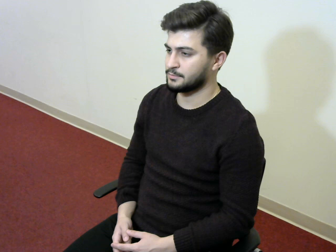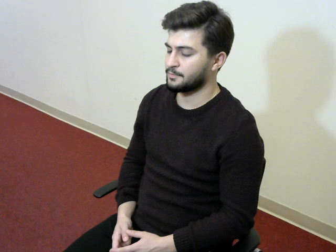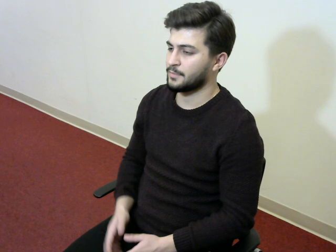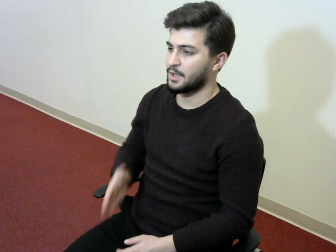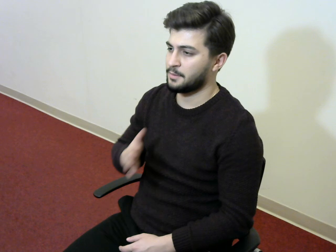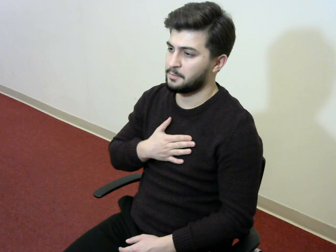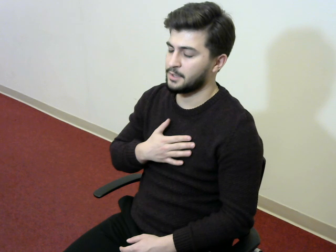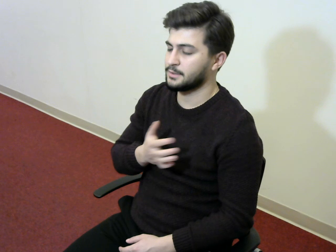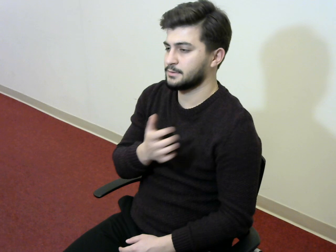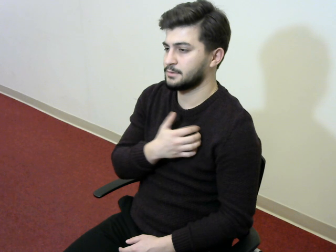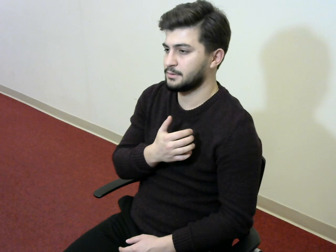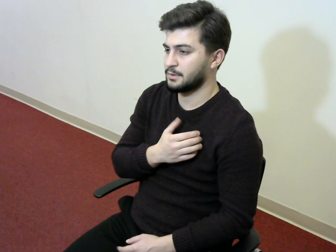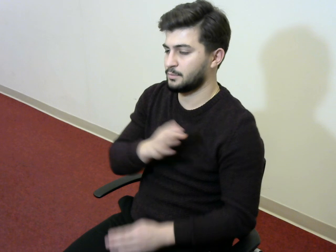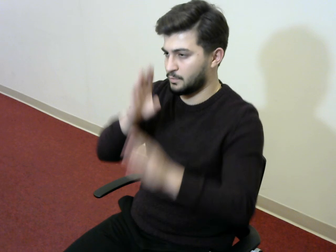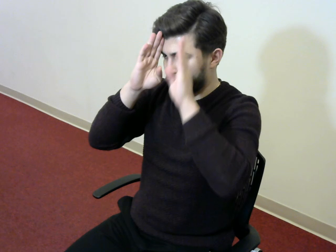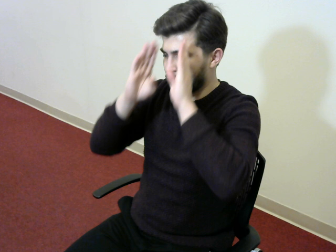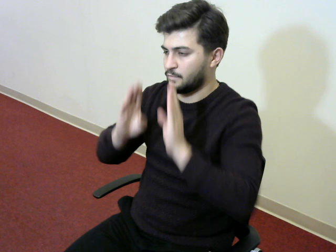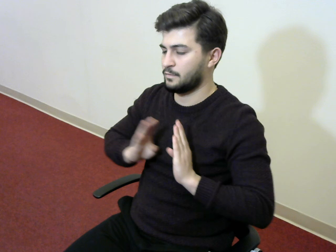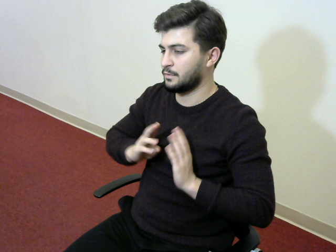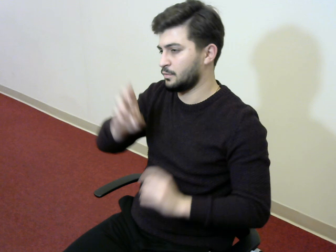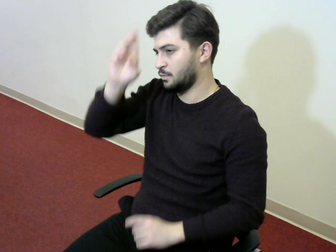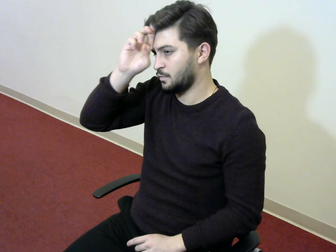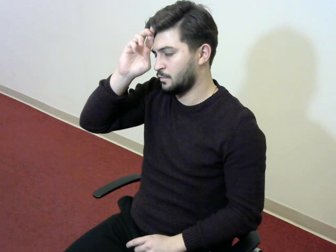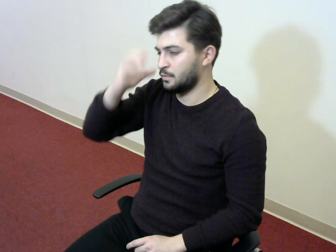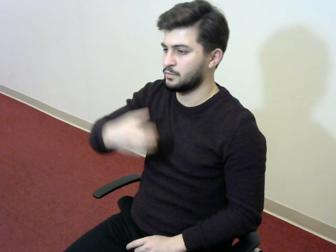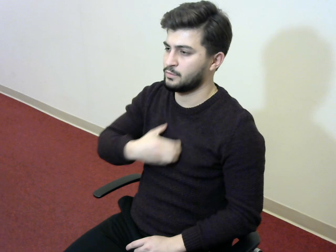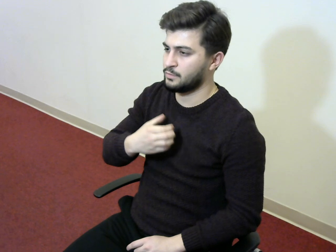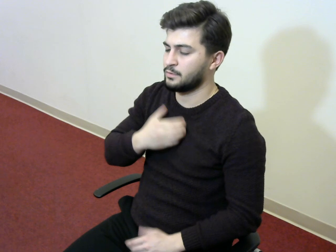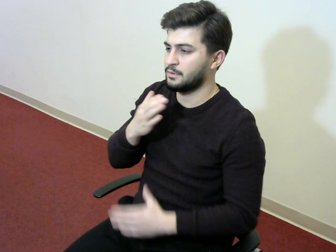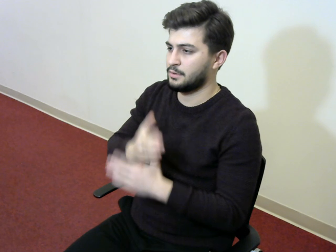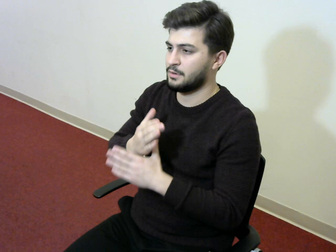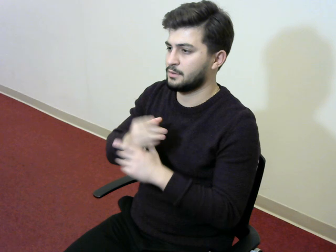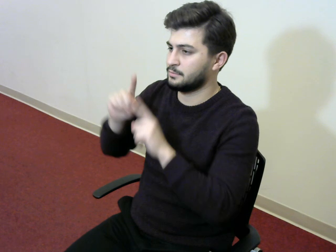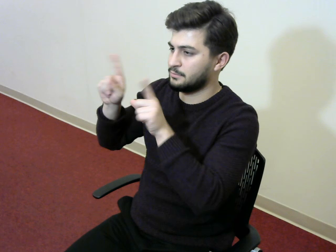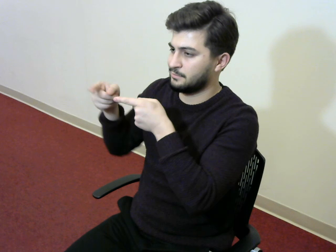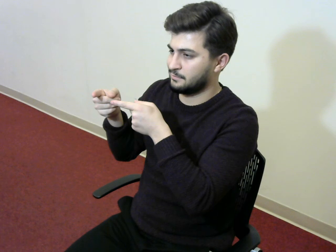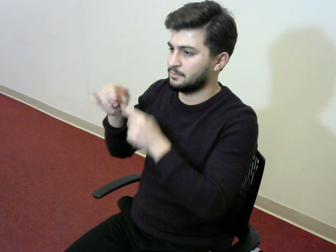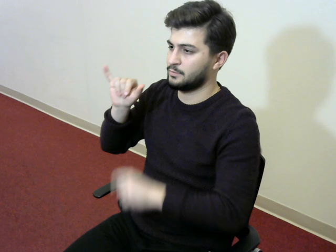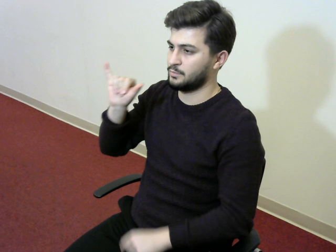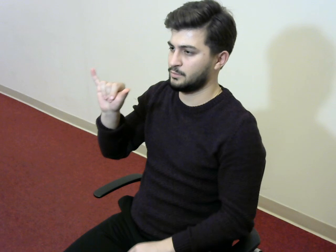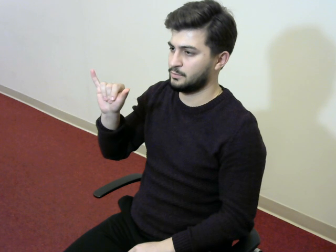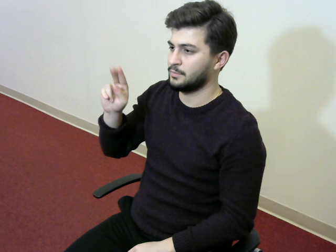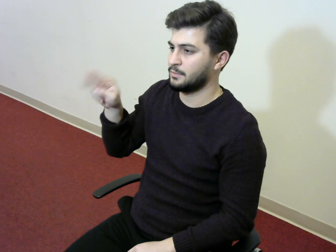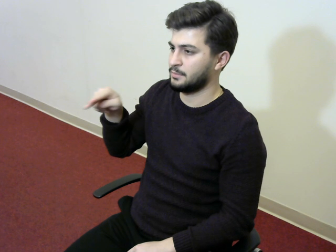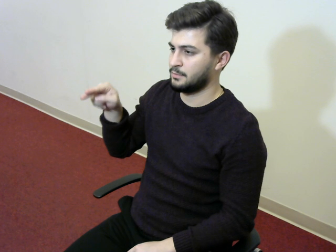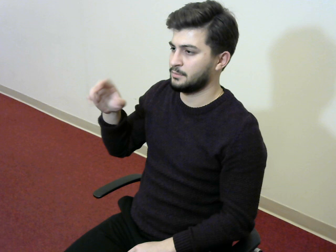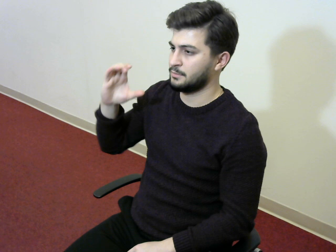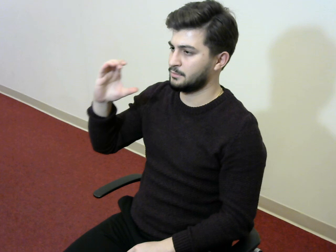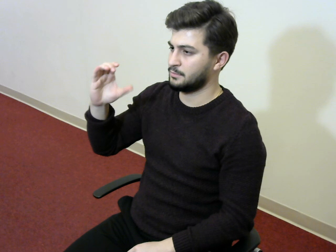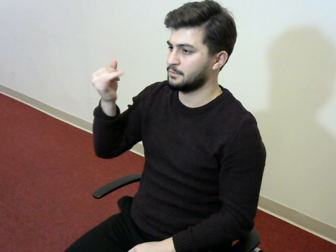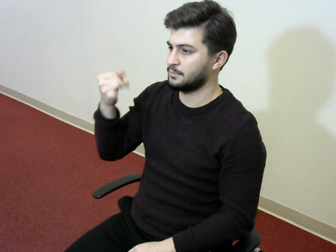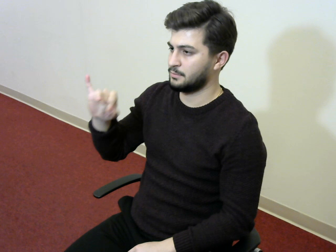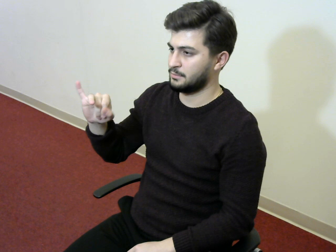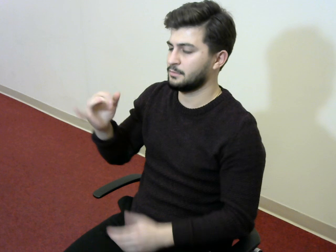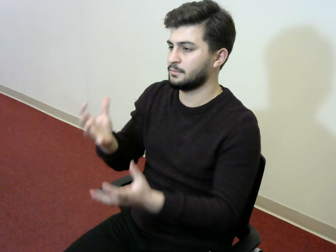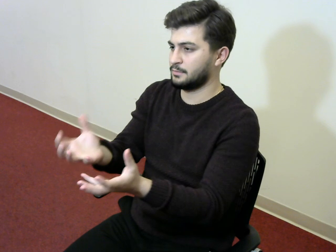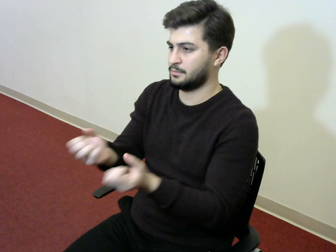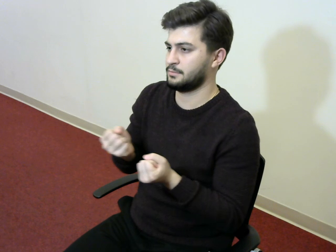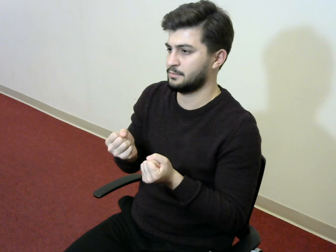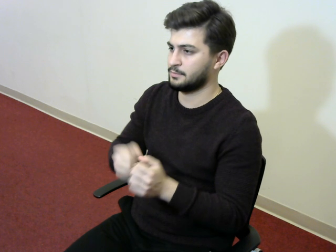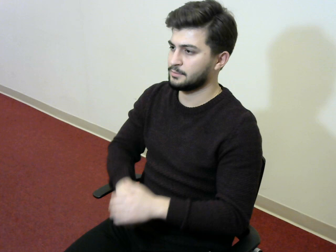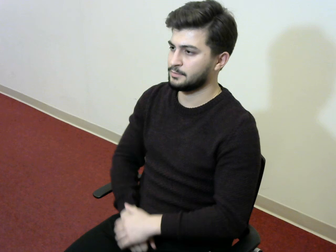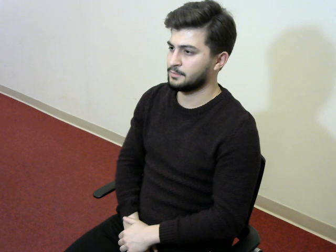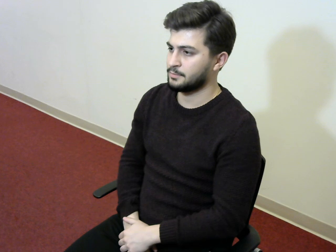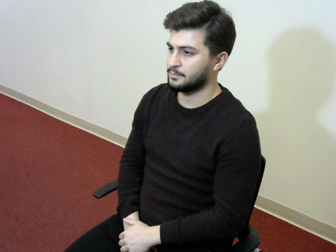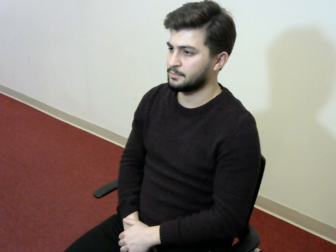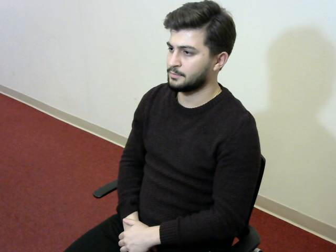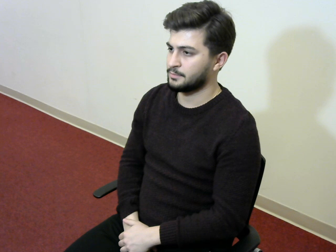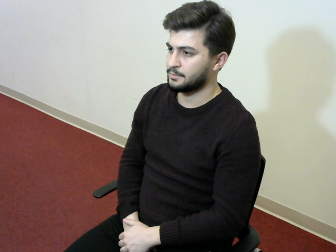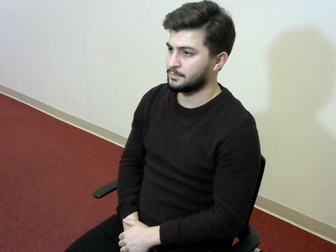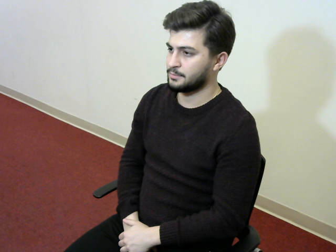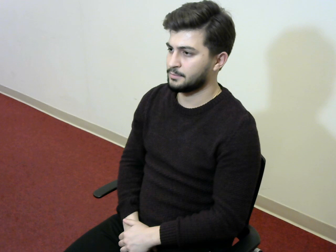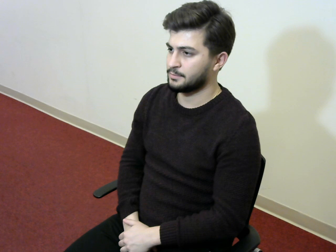Mən istəyirəm ki, ünvanlı dövlət sosial yardımı (ÜDSY) alım